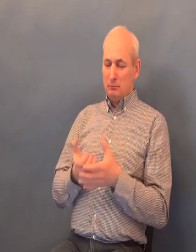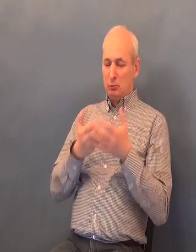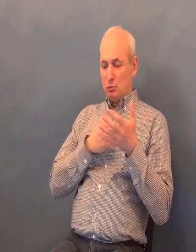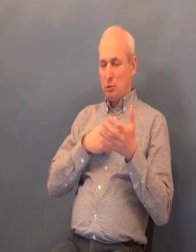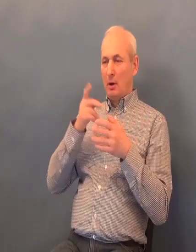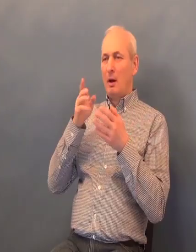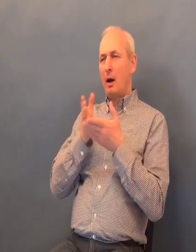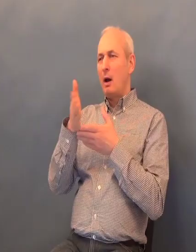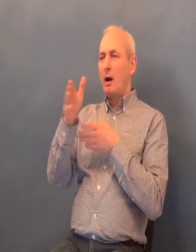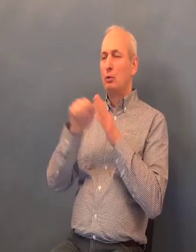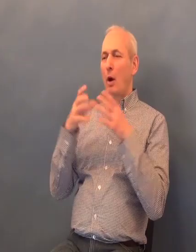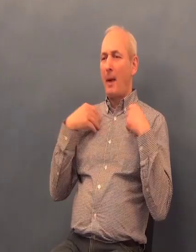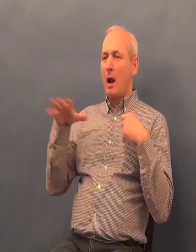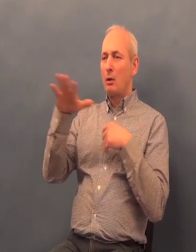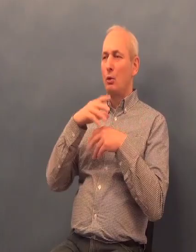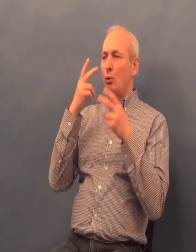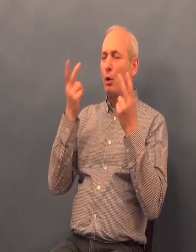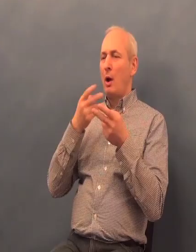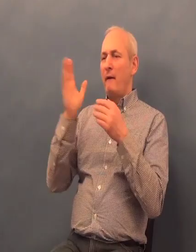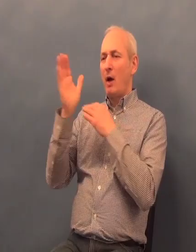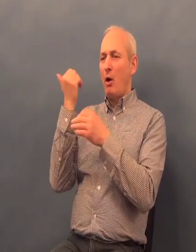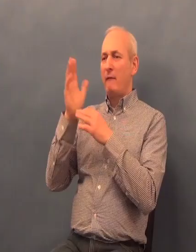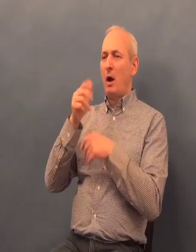Idzie do parku, tam szuka żaby, woła.